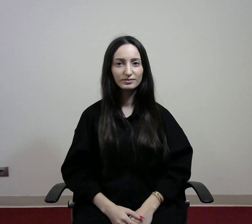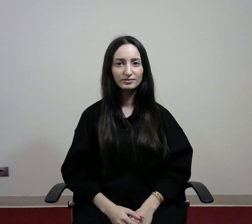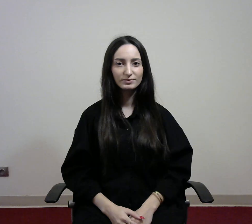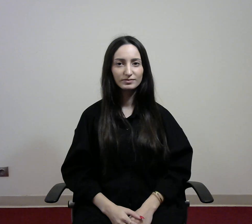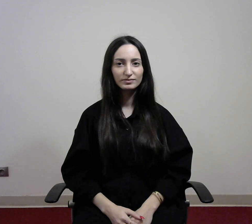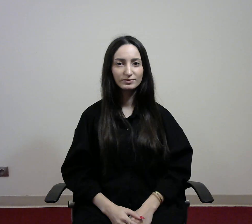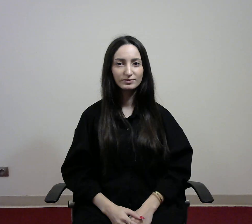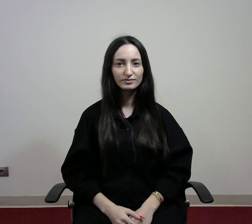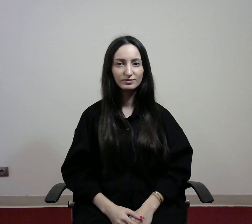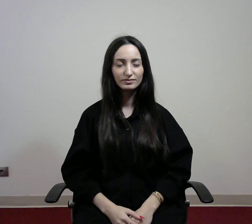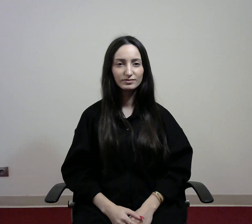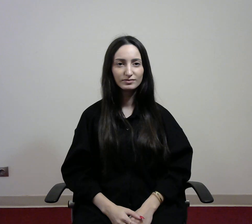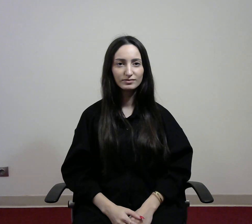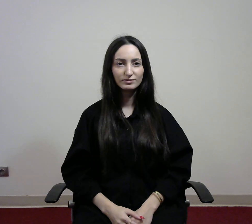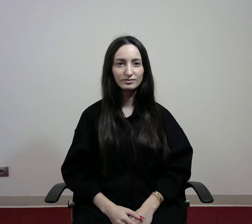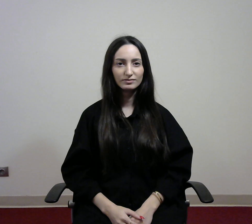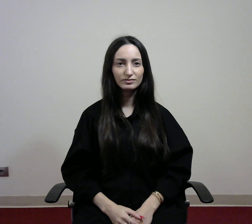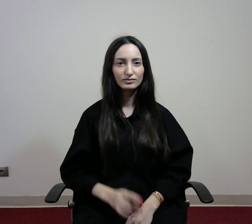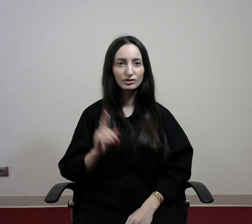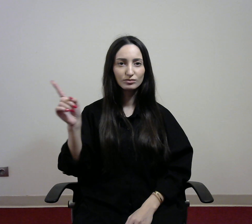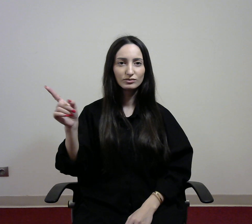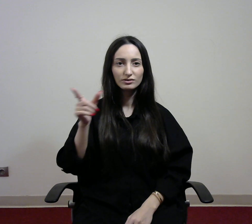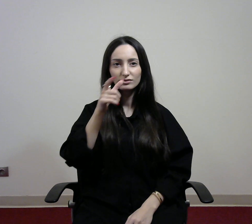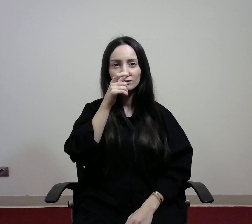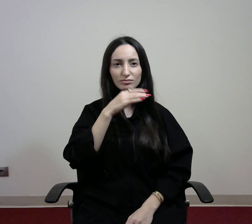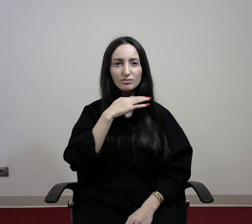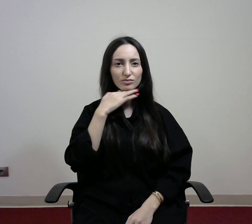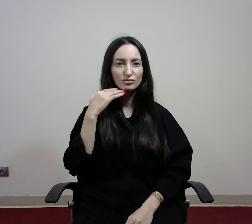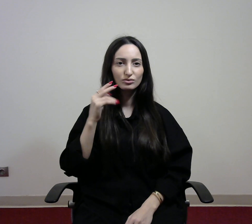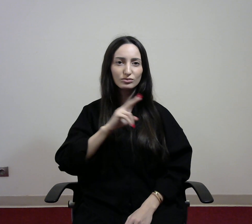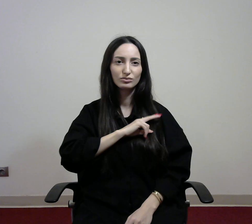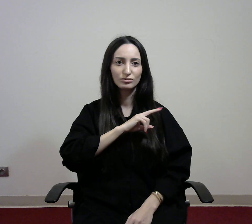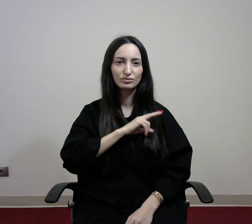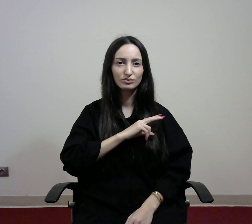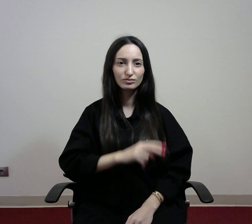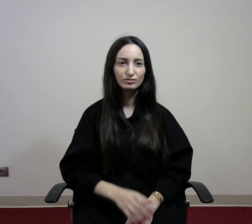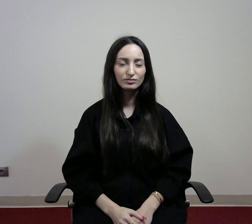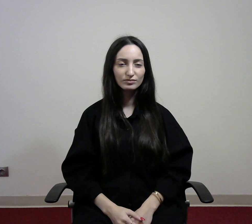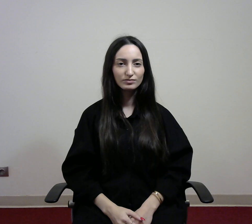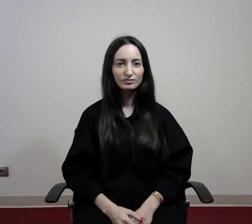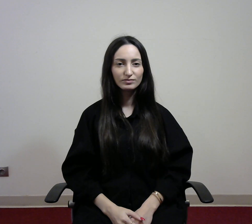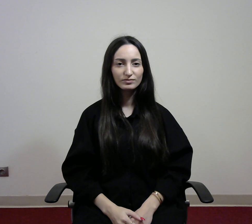O itləri çox sevir